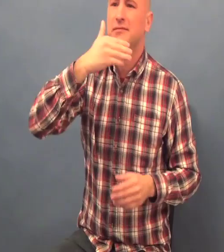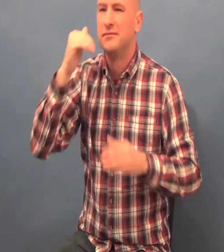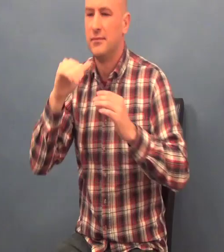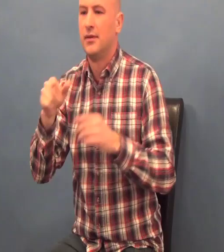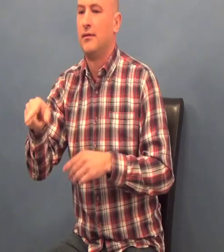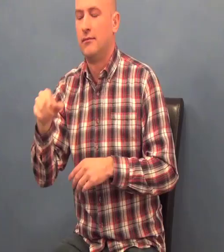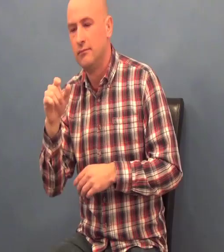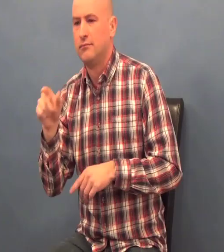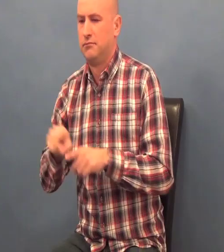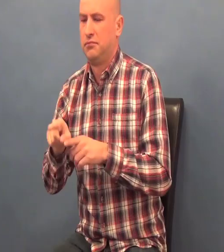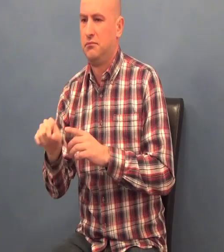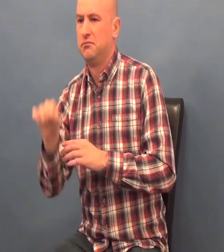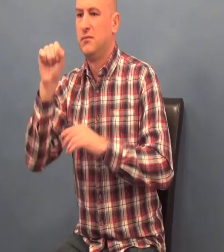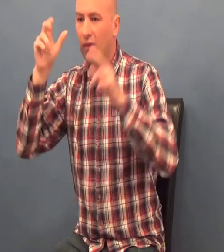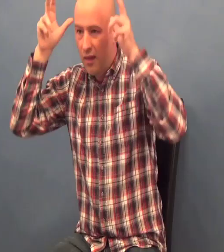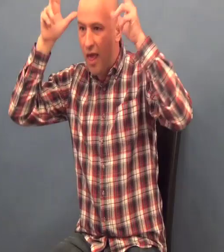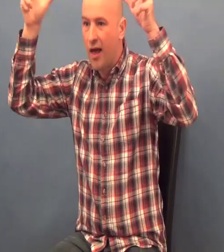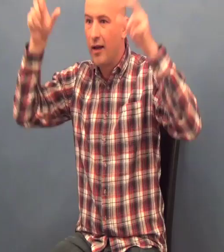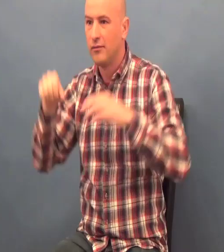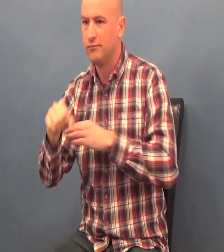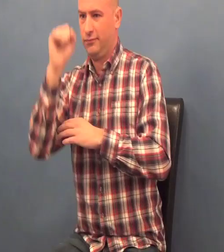Jeleń podnosi się, odwraca i patrzy na chłopca.